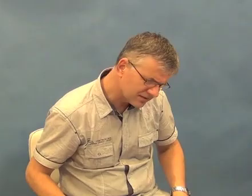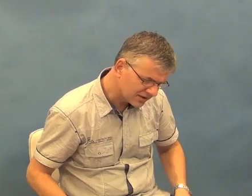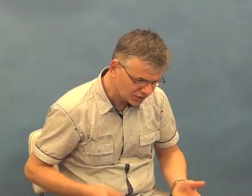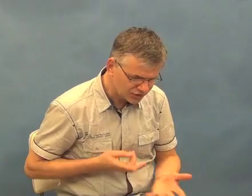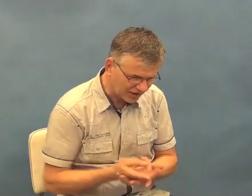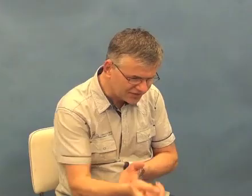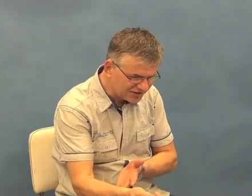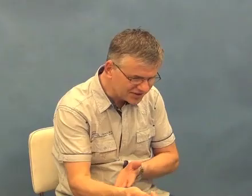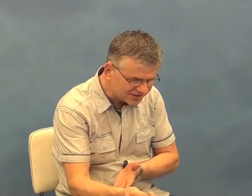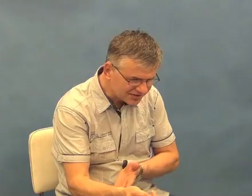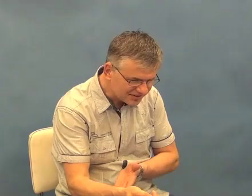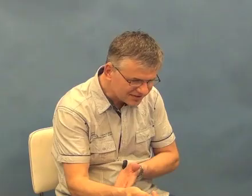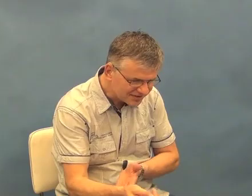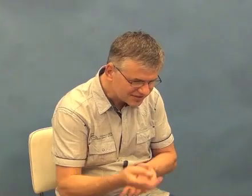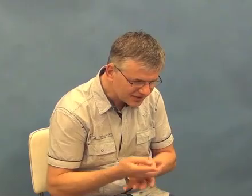Sanki...